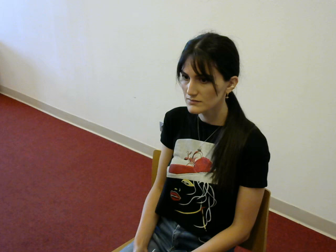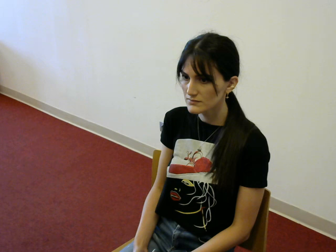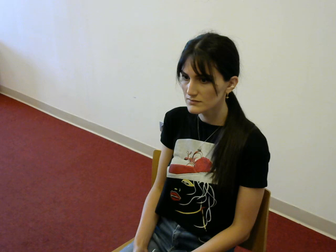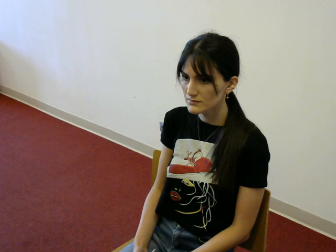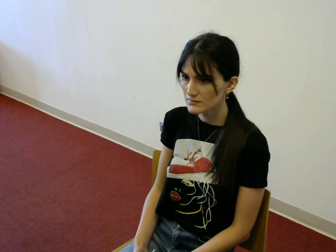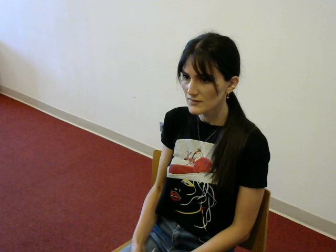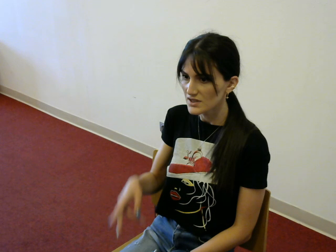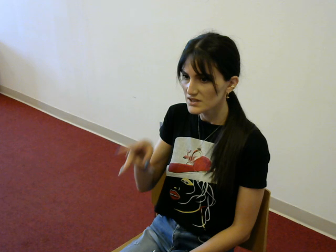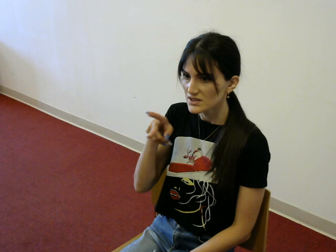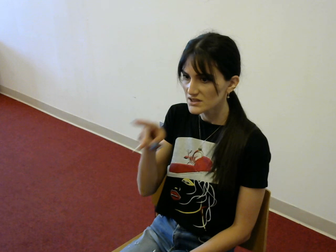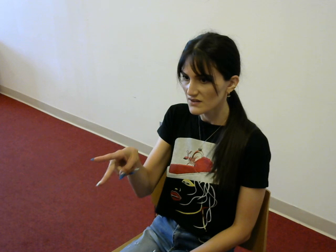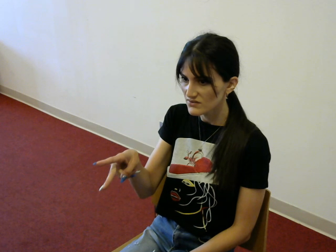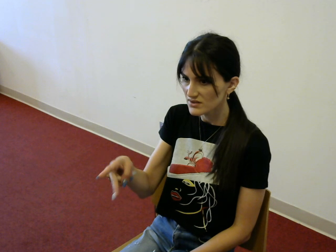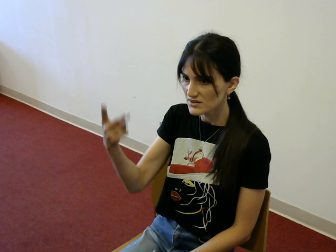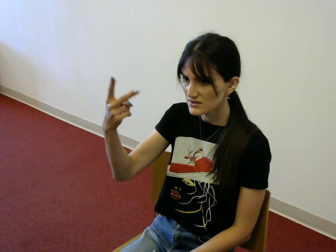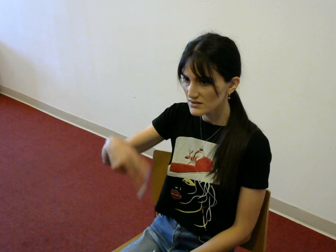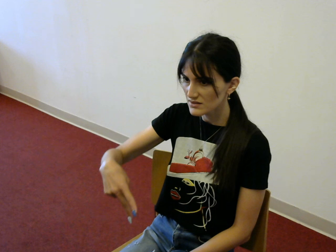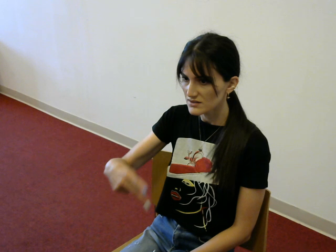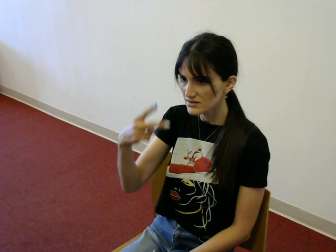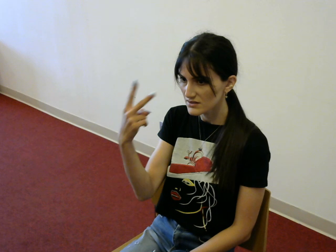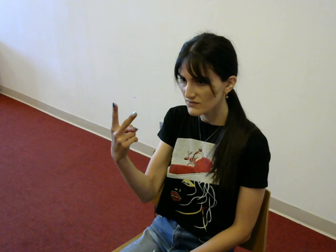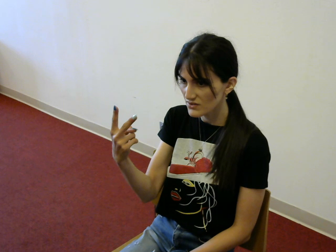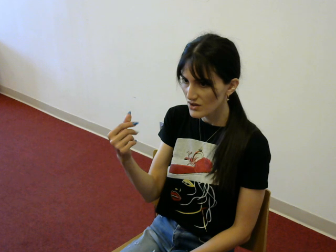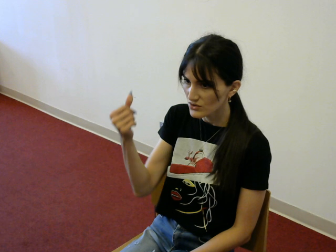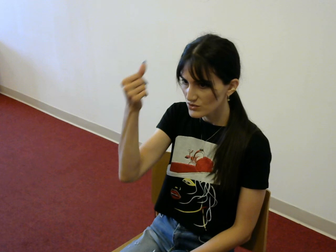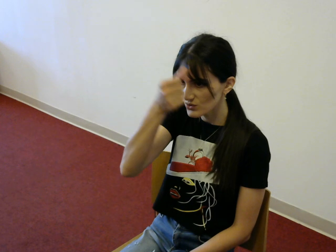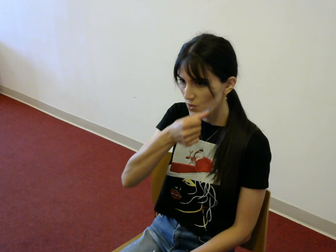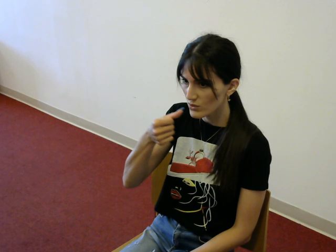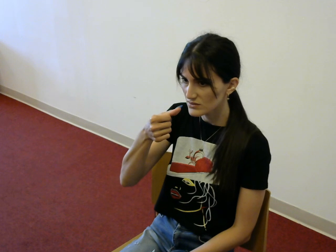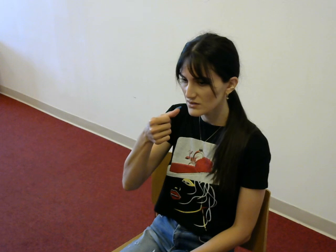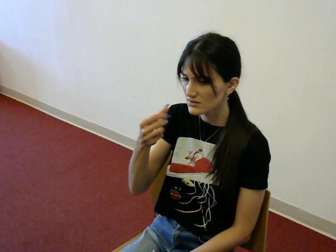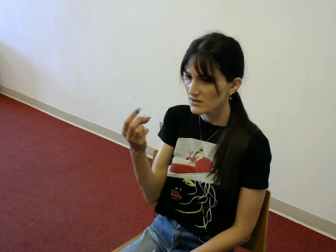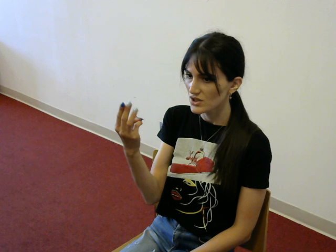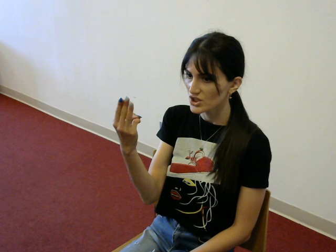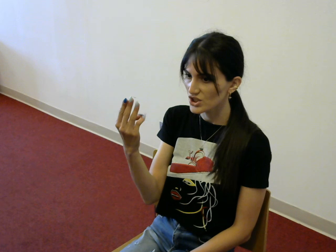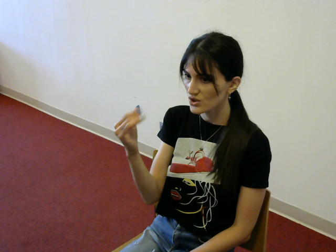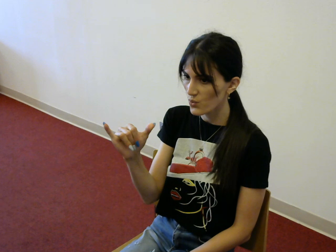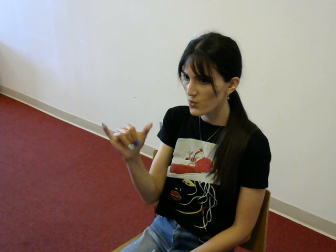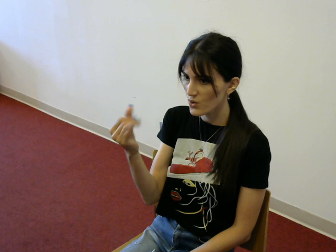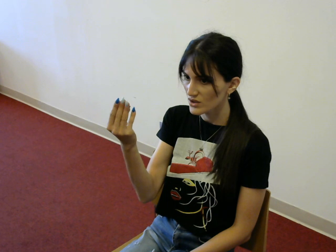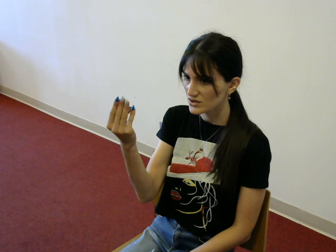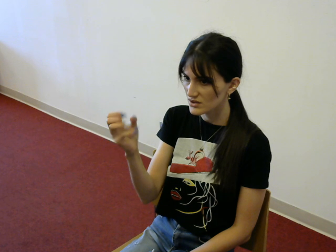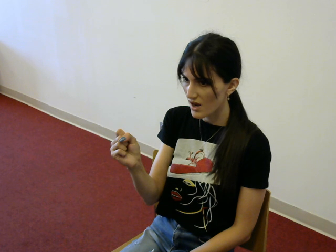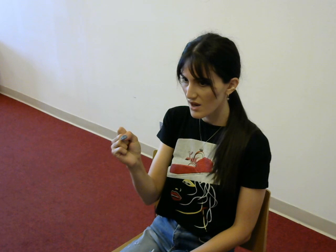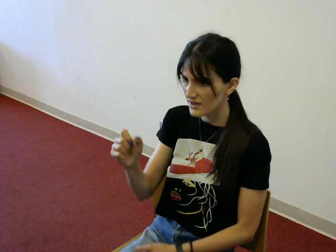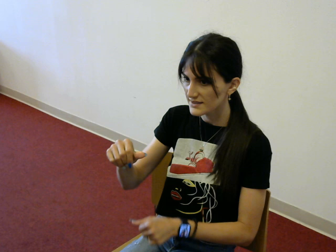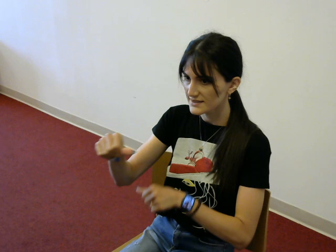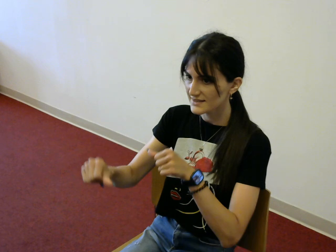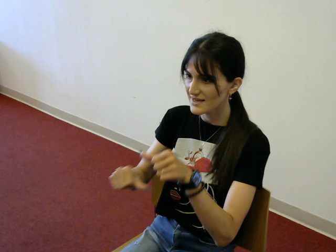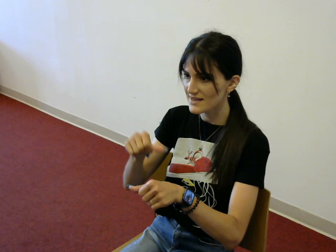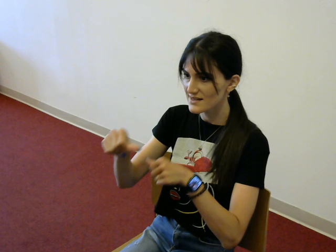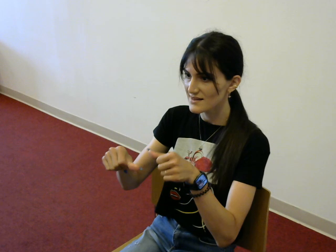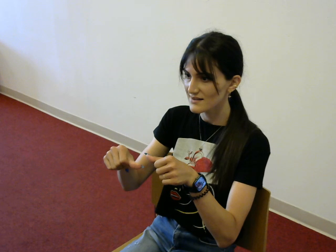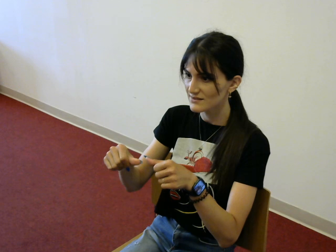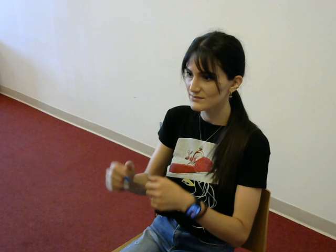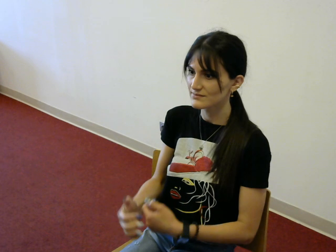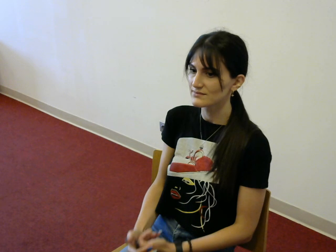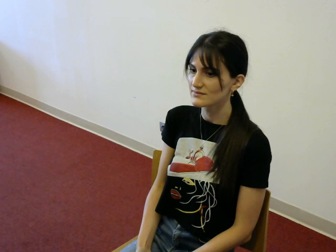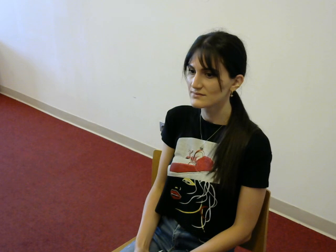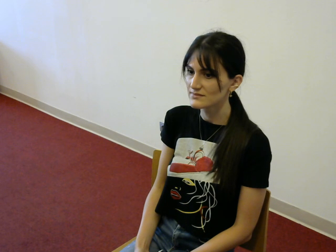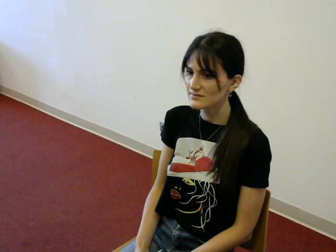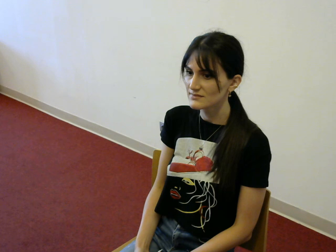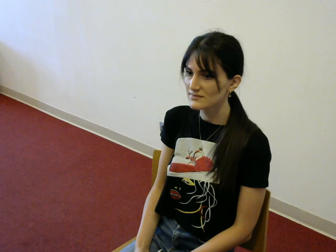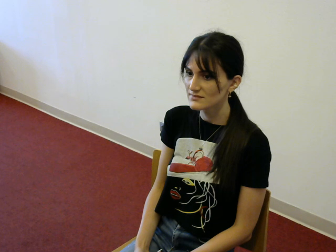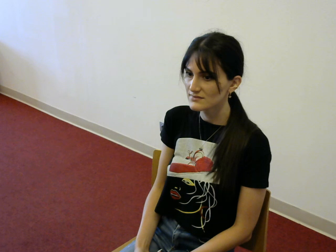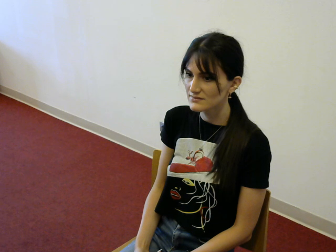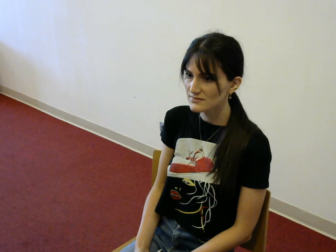2022-ci il Şuşa ilidir